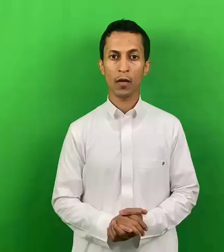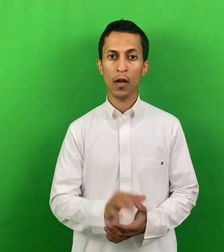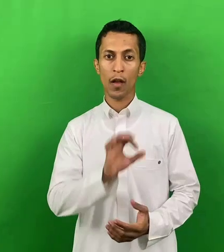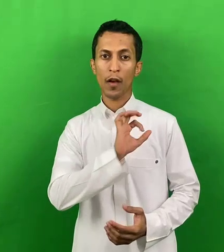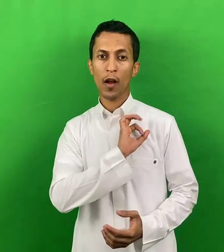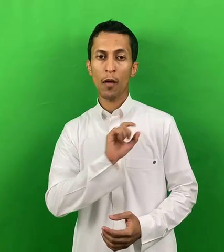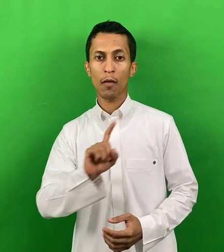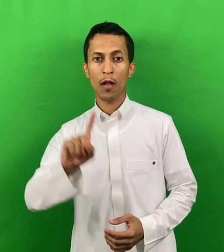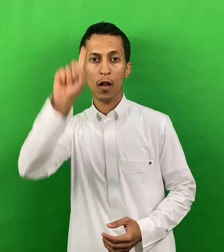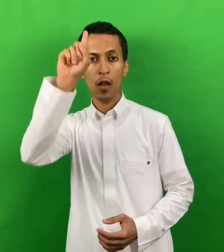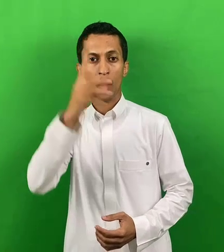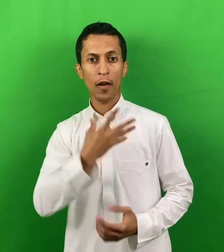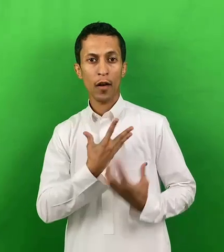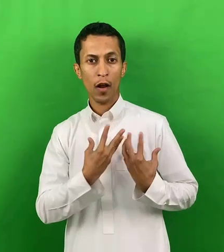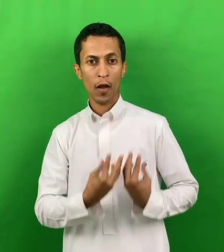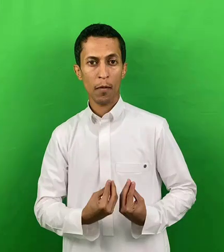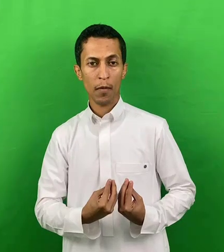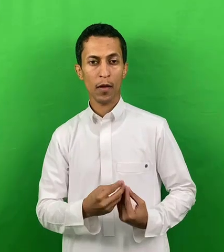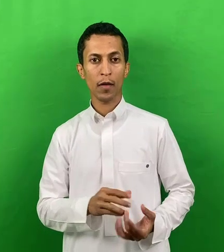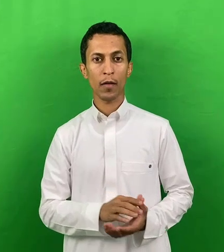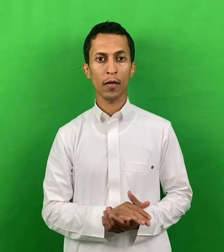برحمتك يا أرحم الراحمين